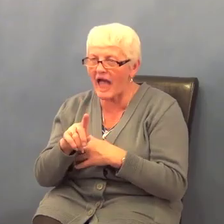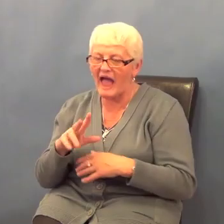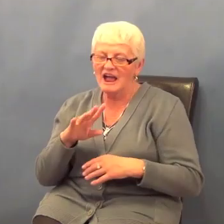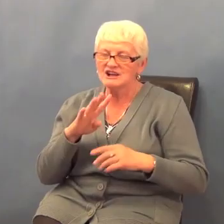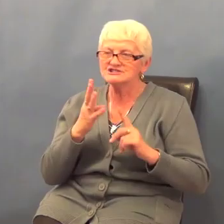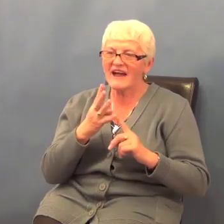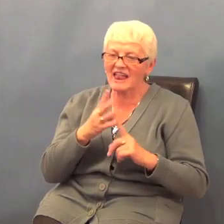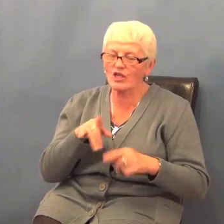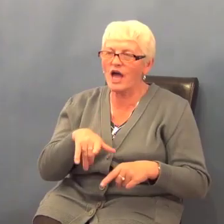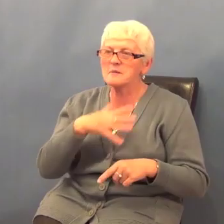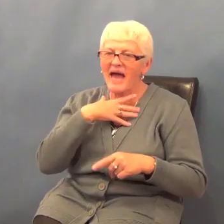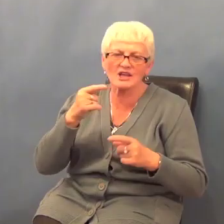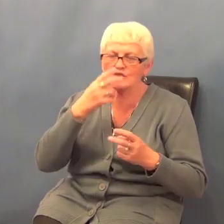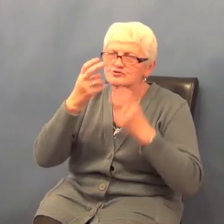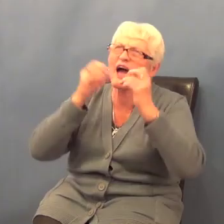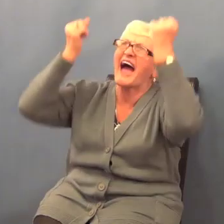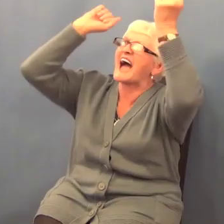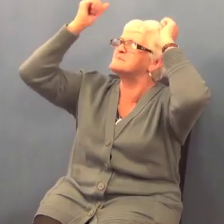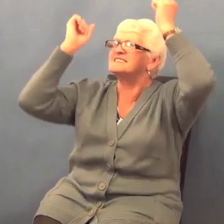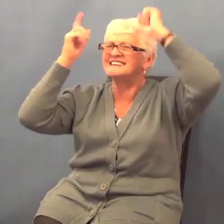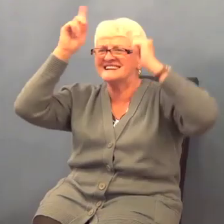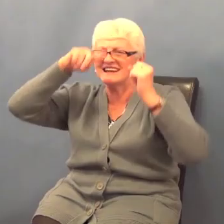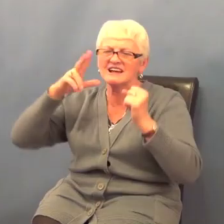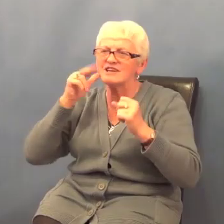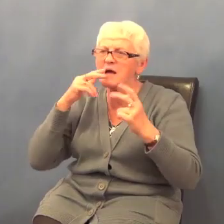Na czwartym obrazku pies szuka wszędzie żaby.